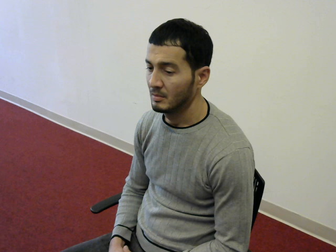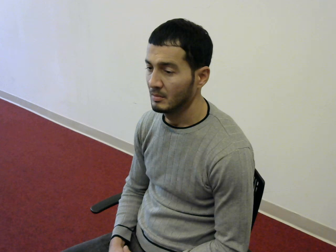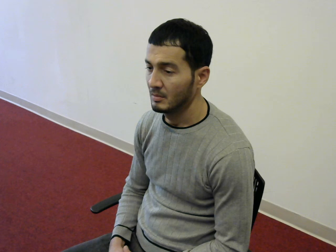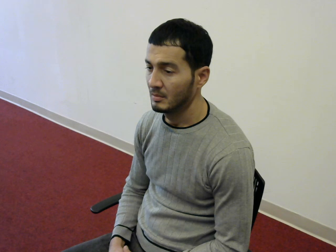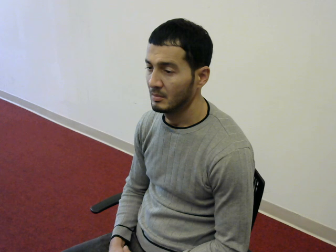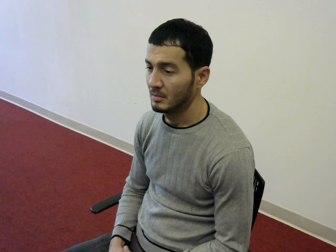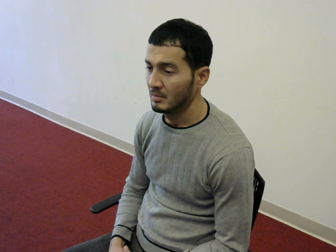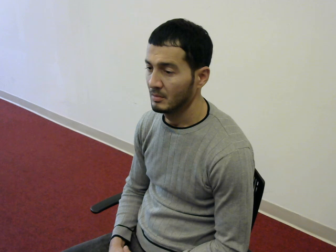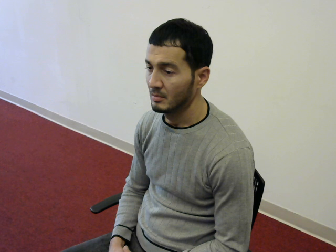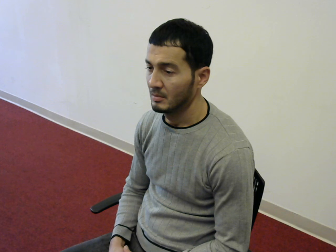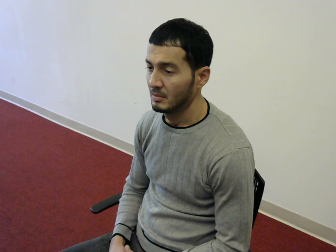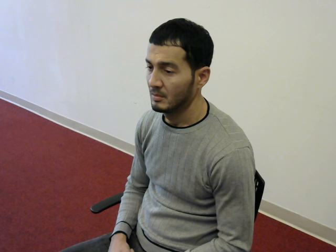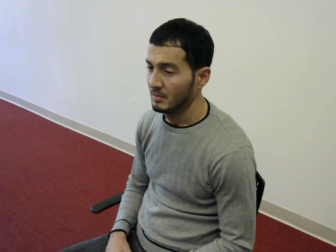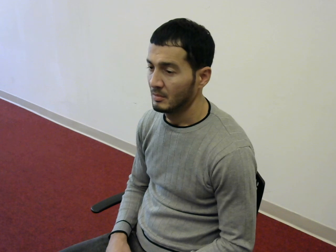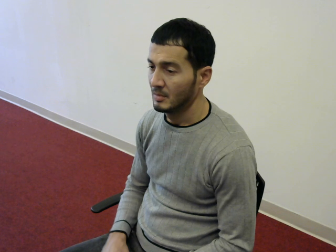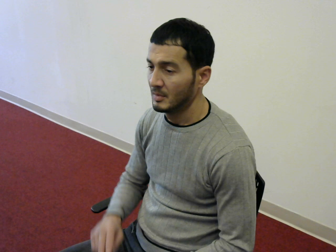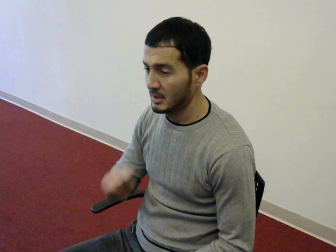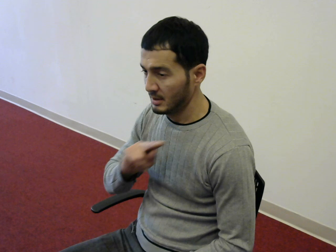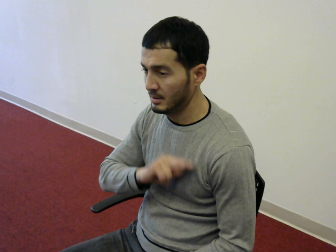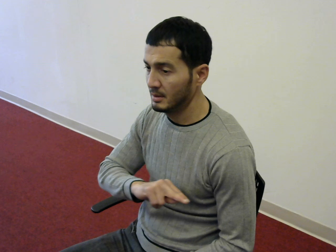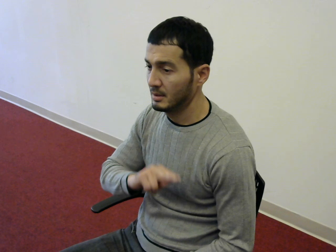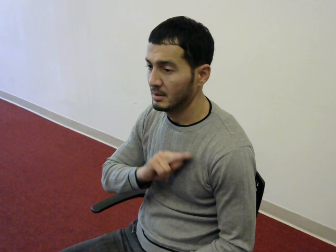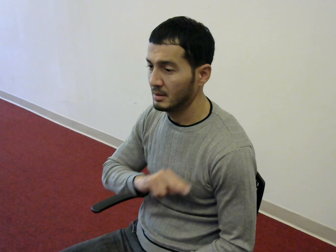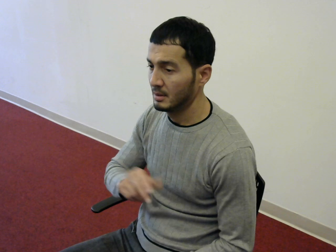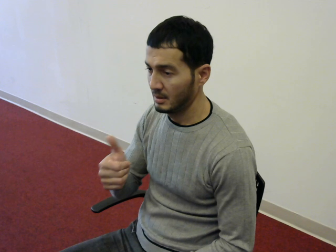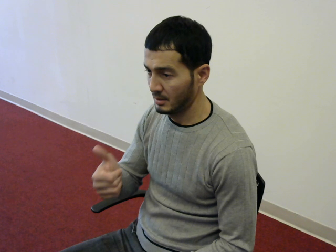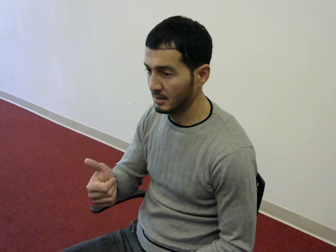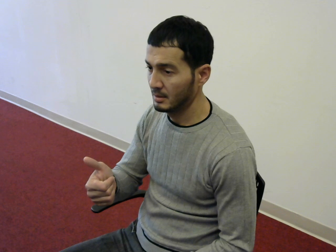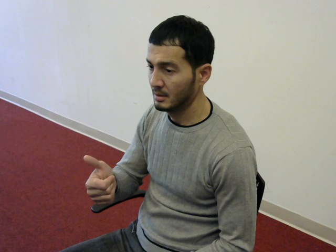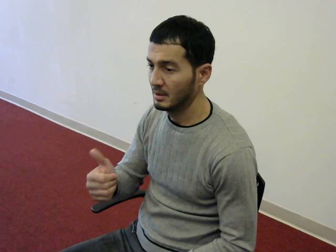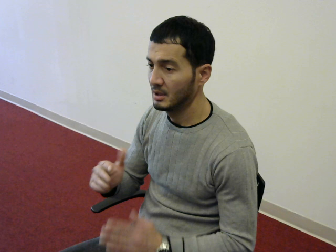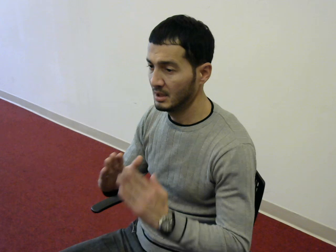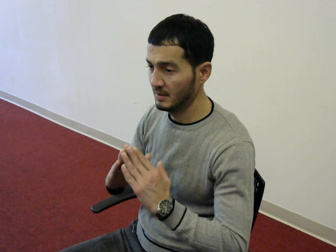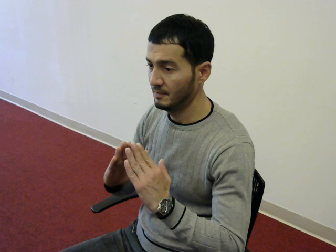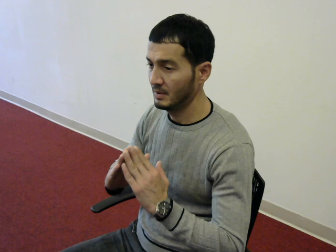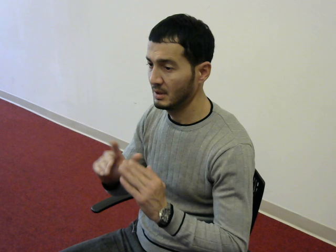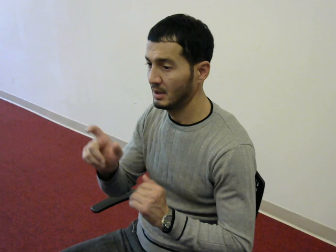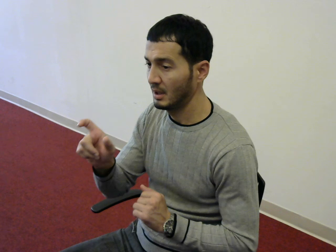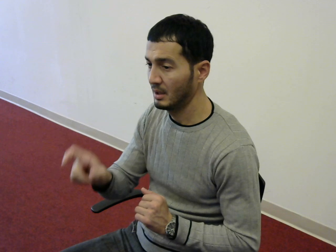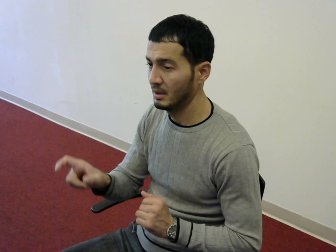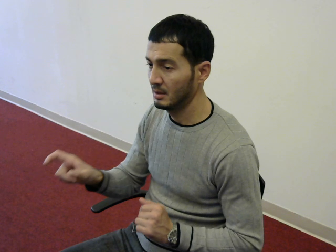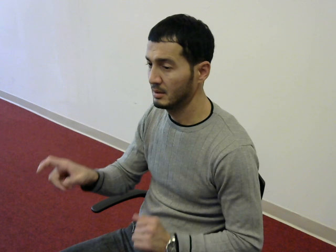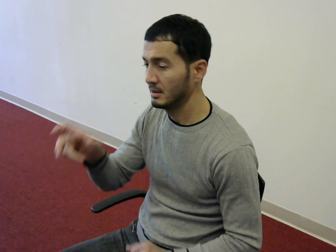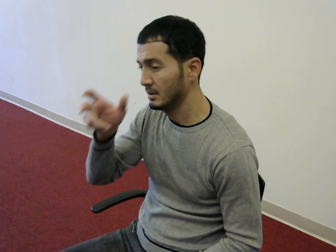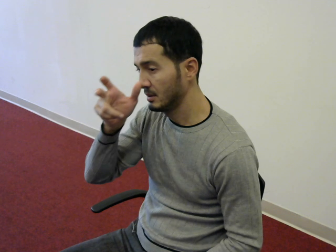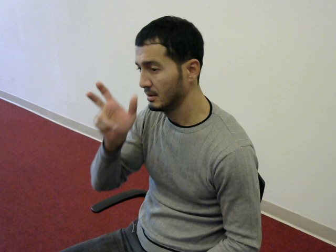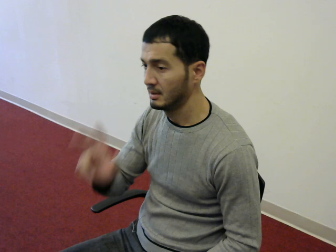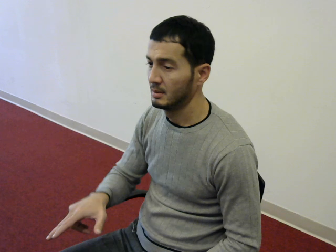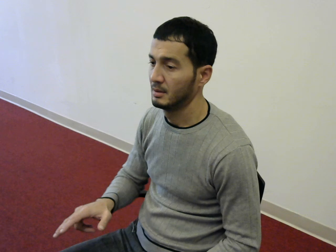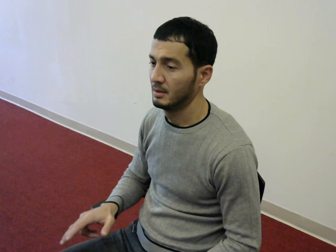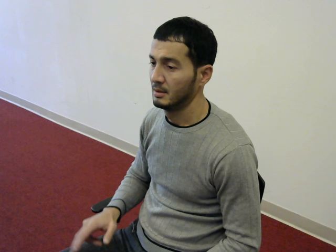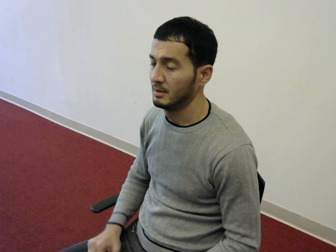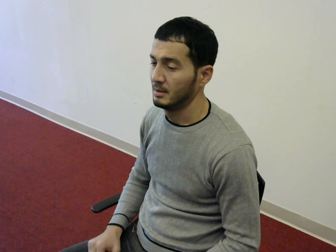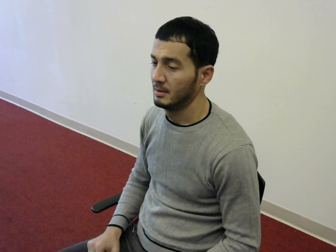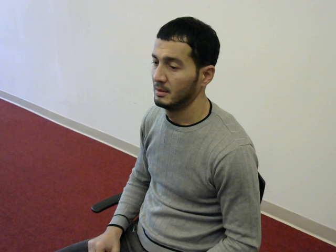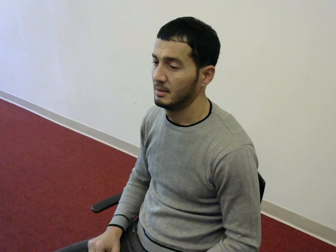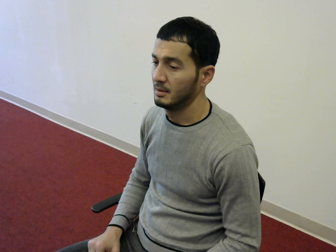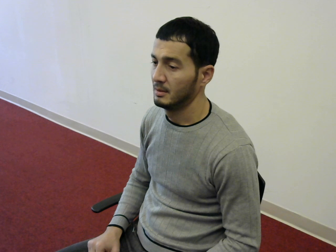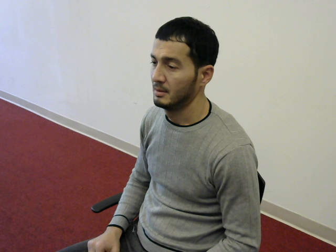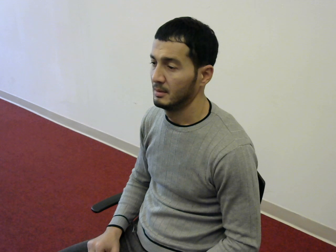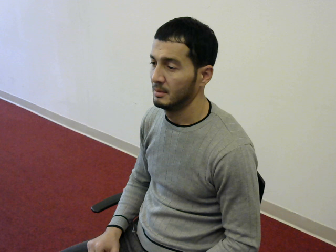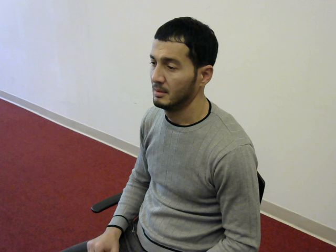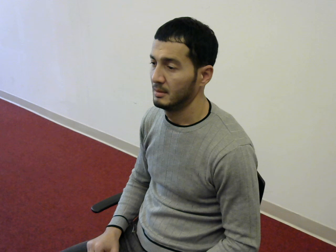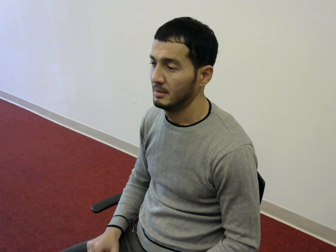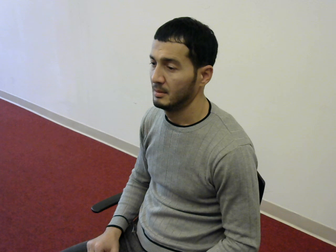İşləmək yaxşıdır, evdə adam darıxır